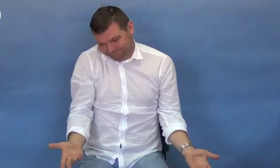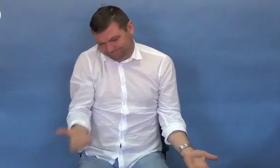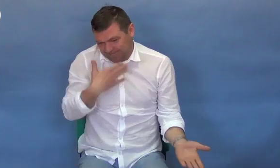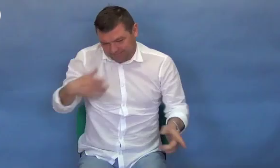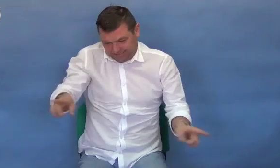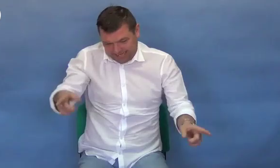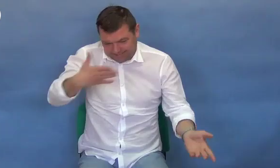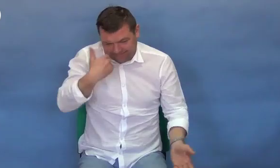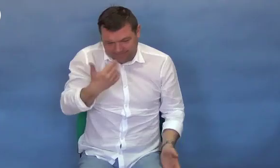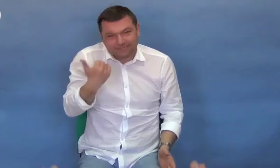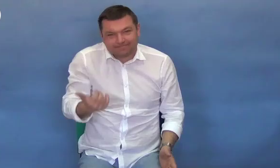Nie ma znaku.